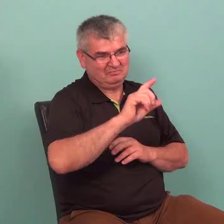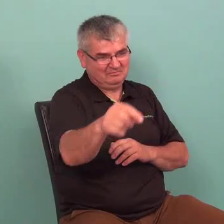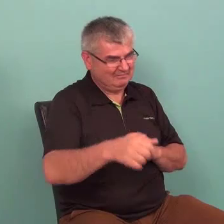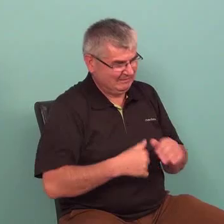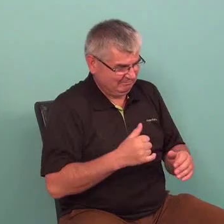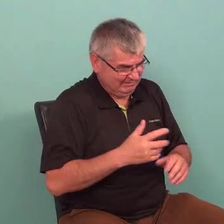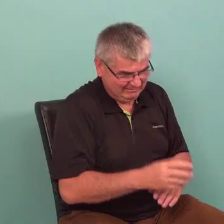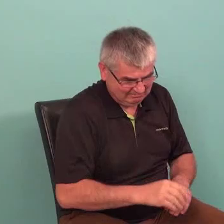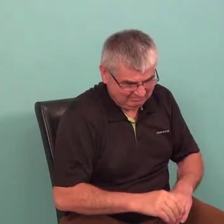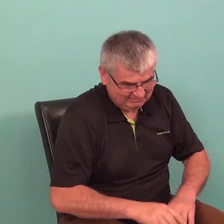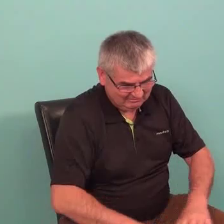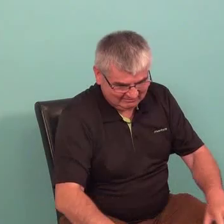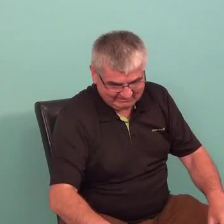Rower jest przewrócony, gruszki są porozrzucane.